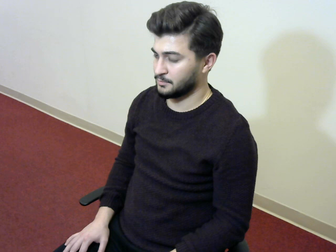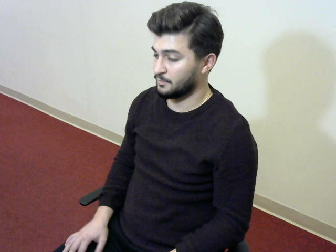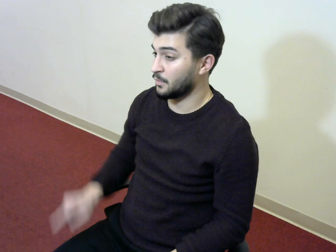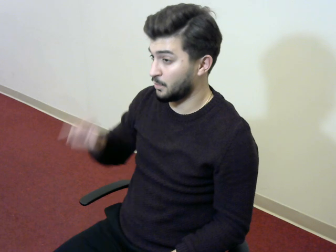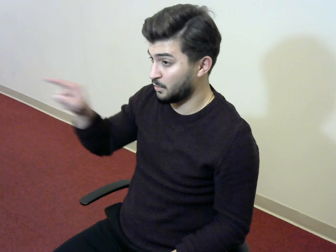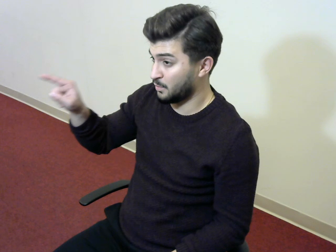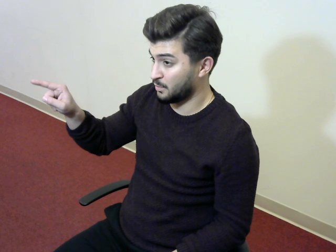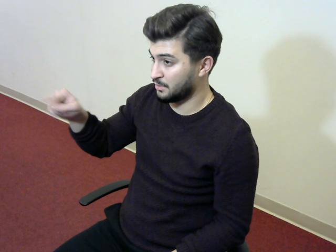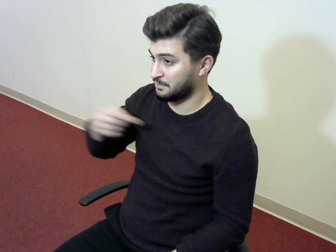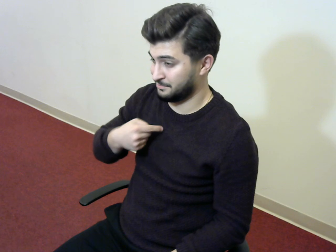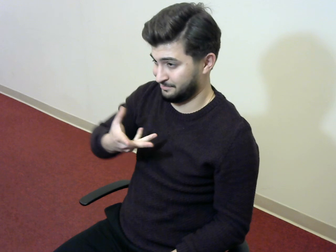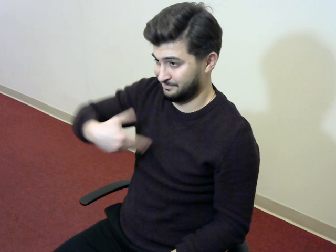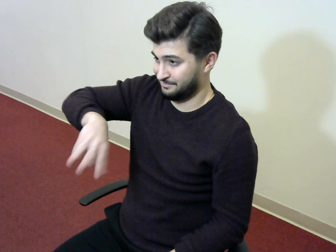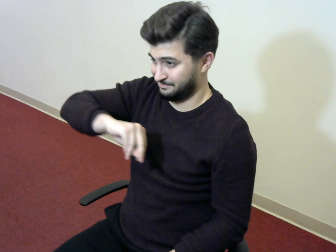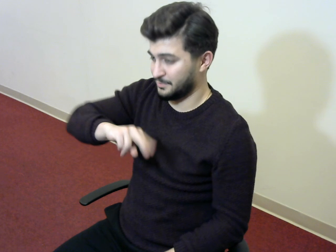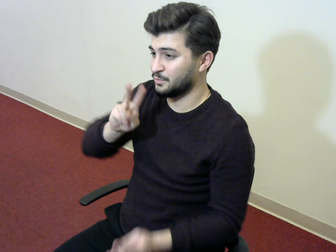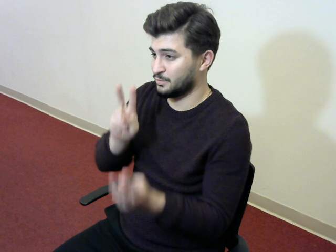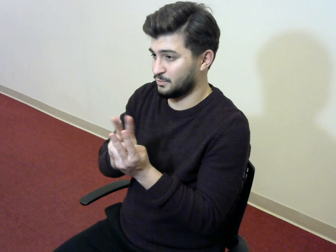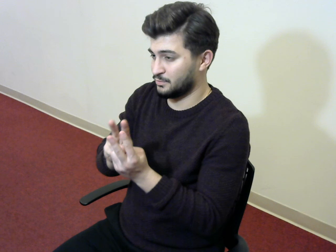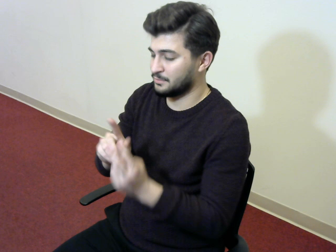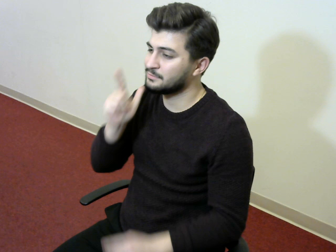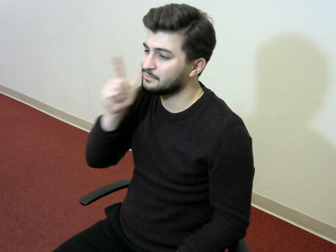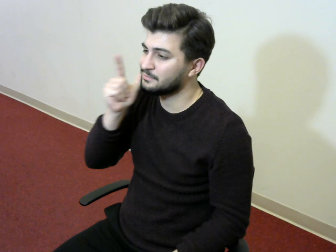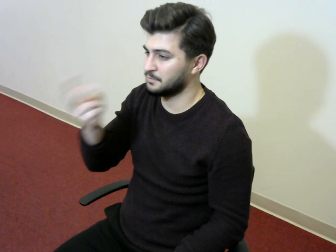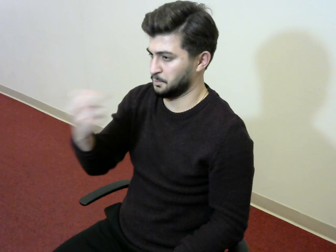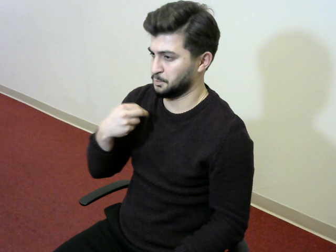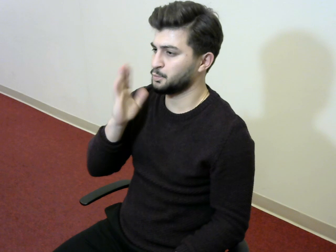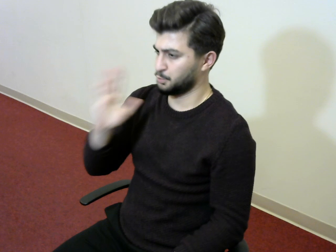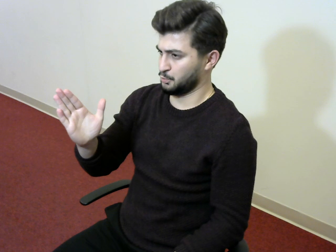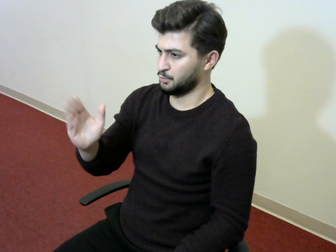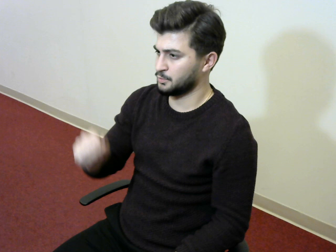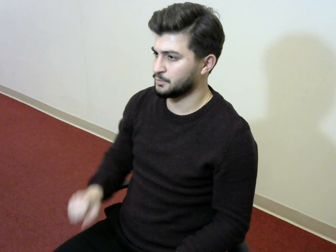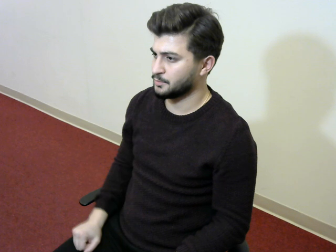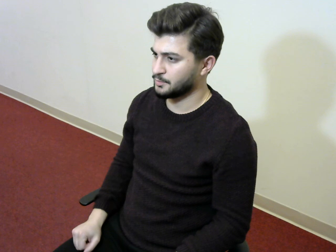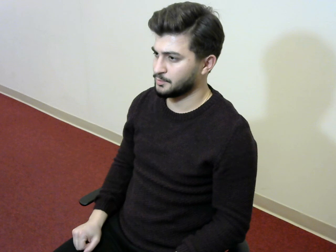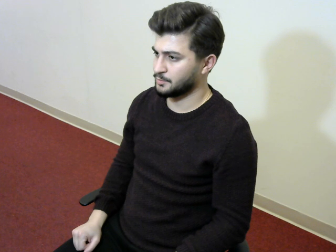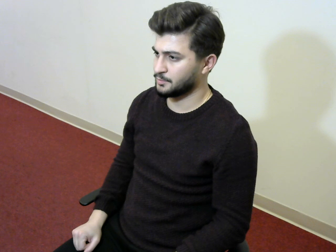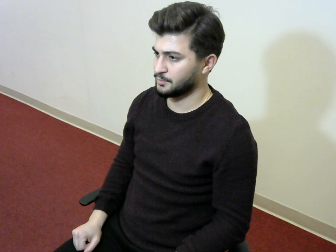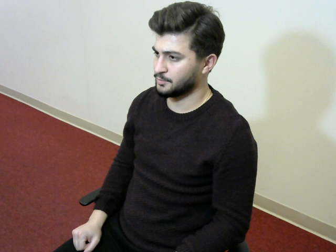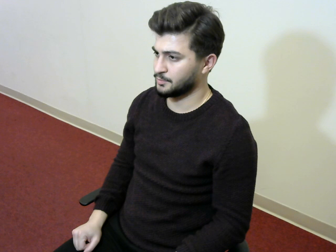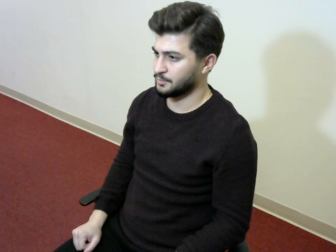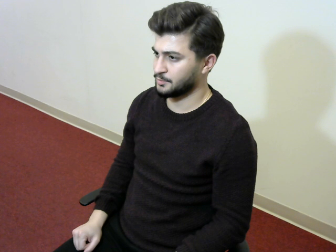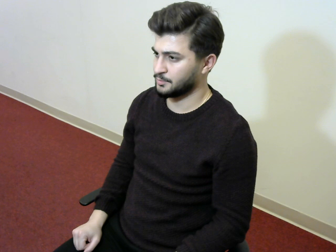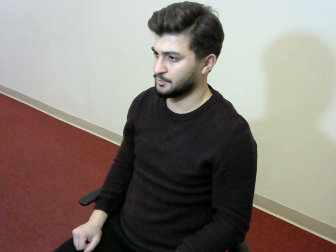O, bizi görməyə birisigün gələcək